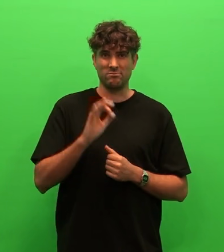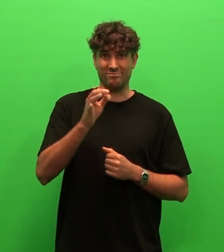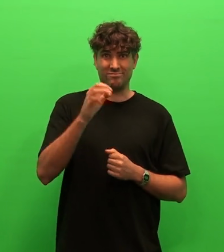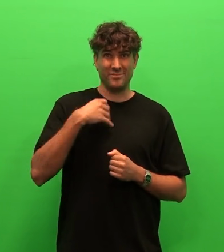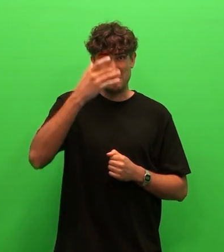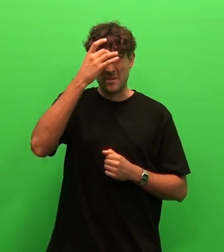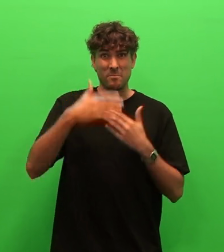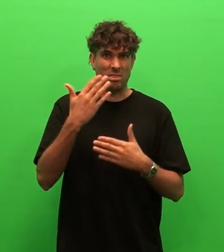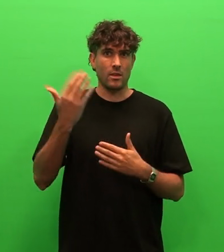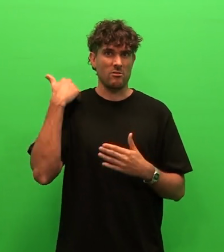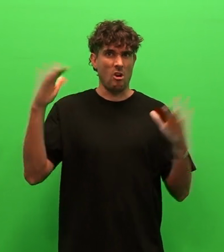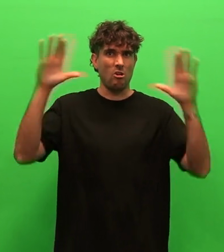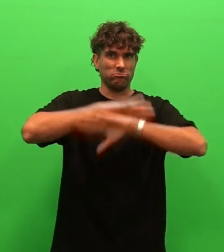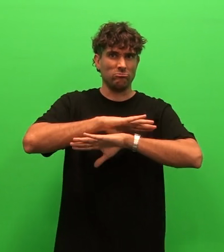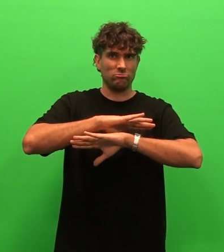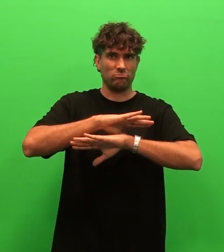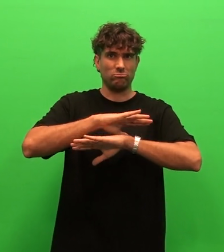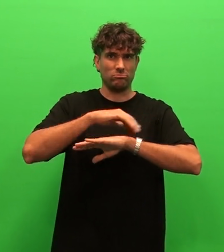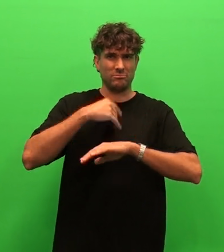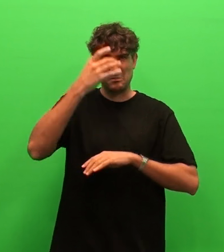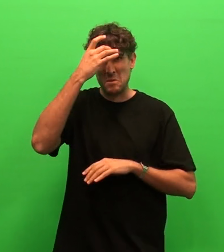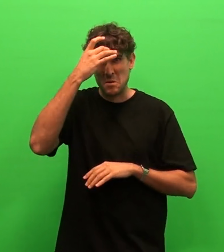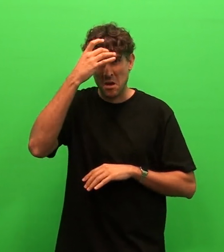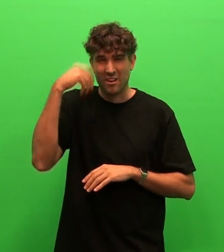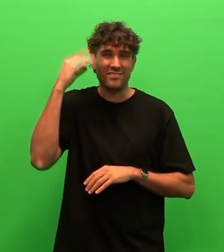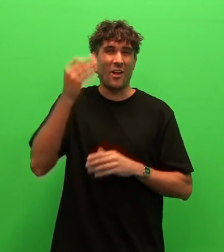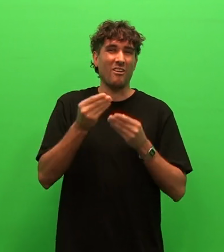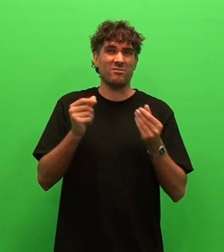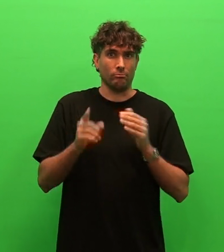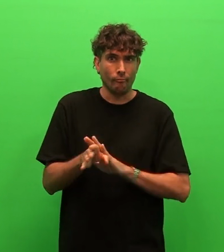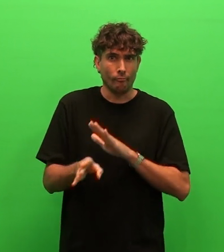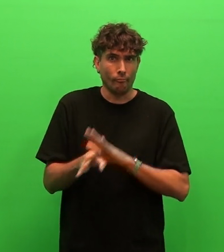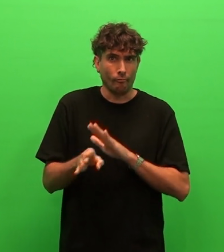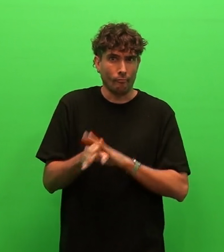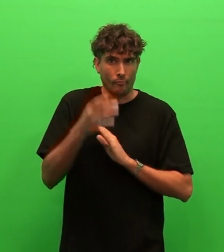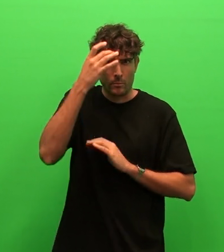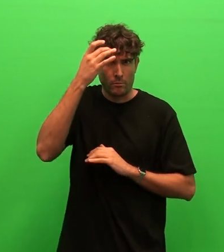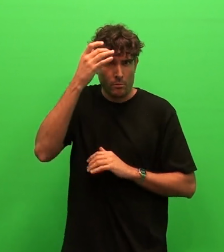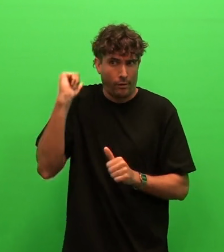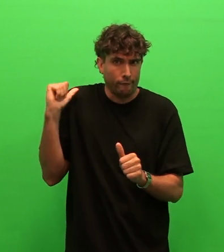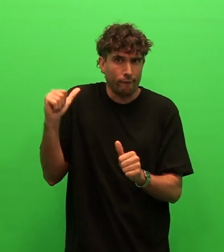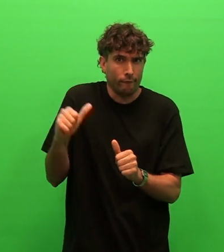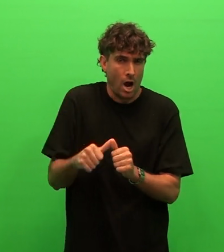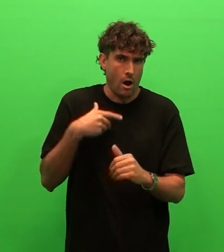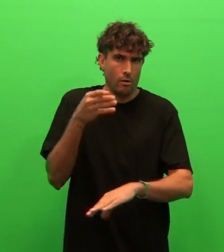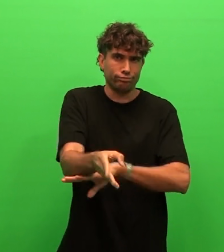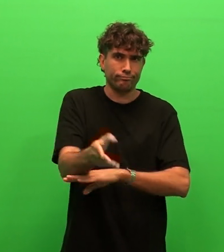Sí, el mal de cap va començar ahir a la nit. El mal no ha desaparegut, encara continua. M'ha fet mal des d'ahir fins ara i per això vinc.